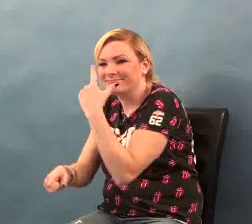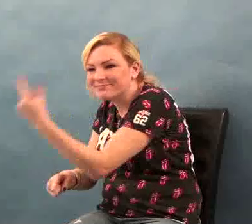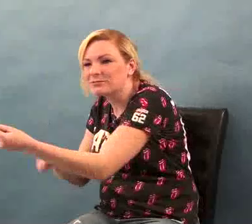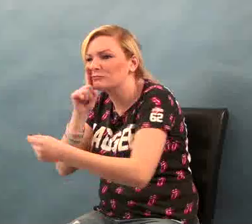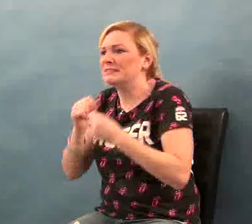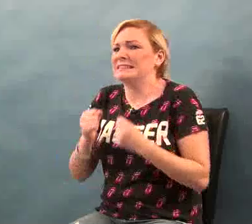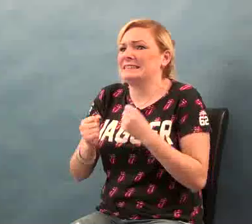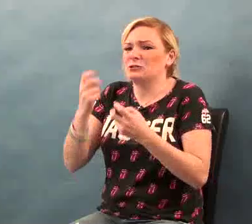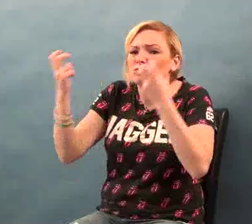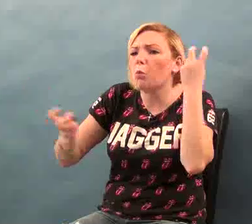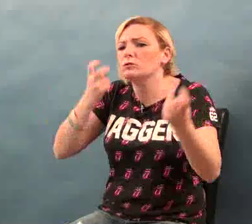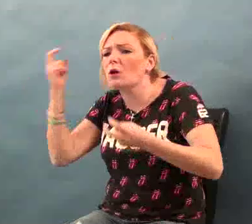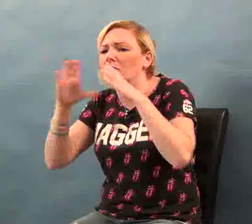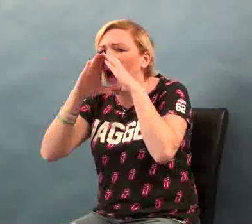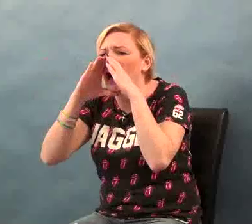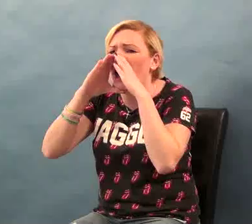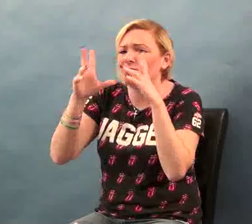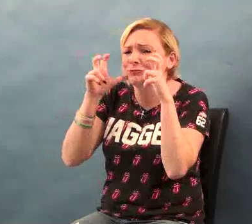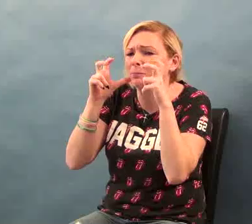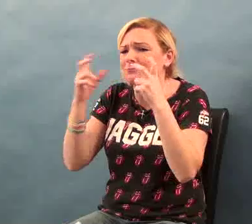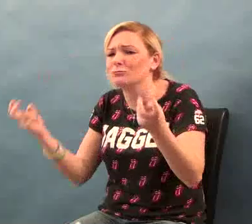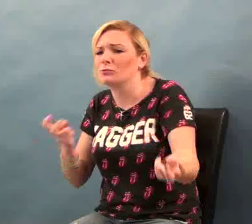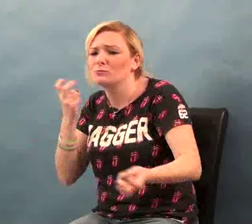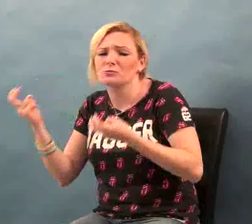Chłopiec w dalszym ciągu szukał i wołał żabę.